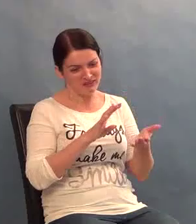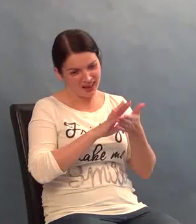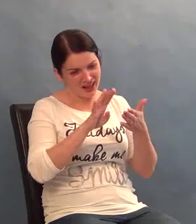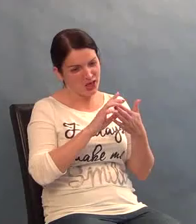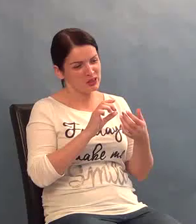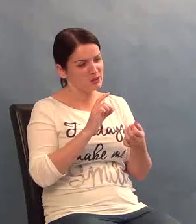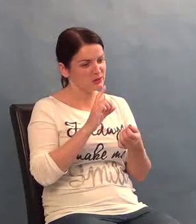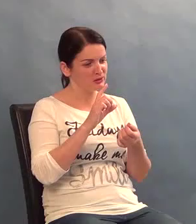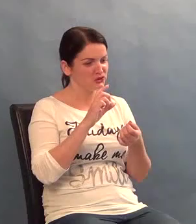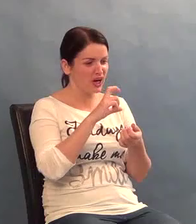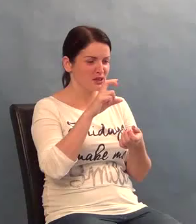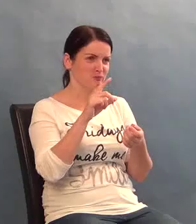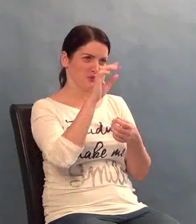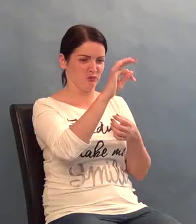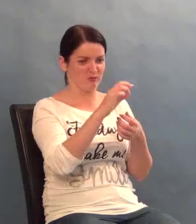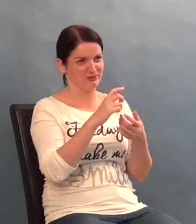Z tobą są same problemy.